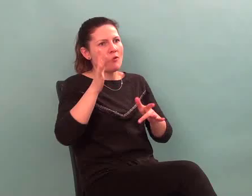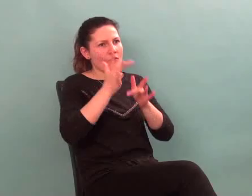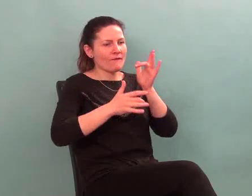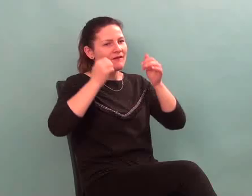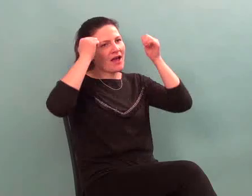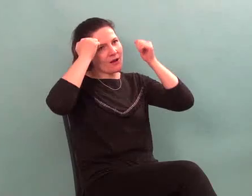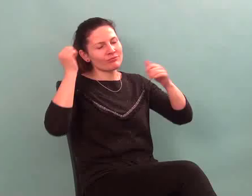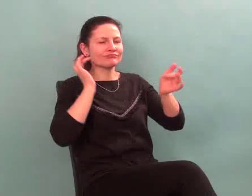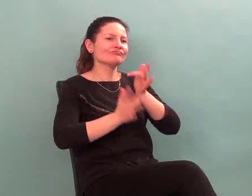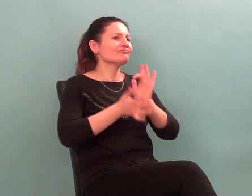Ma kapelusz na głowie, jedzie na rowerze.